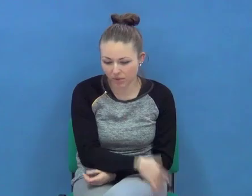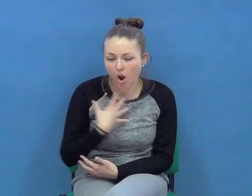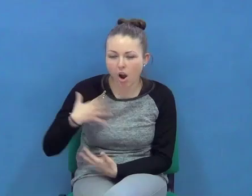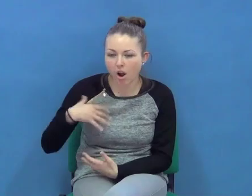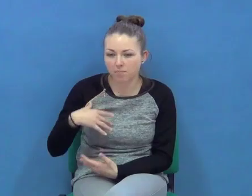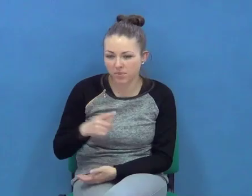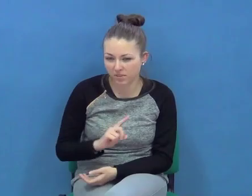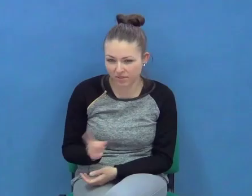Nie wolno się kąpać.